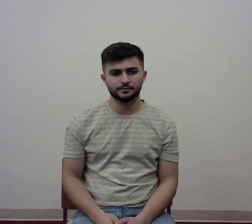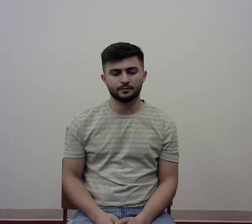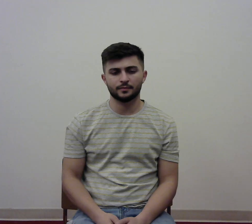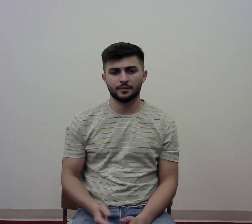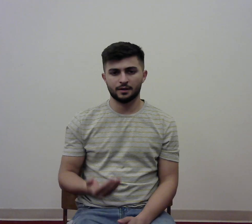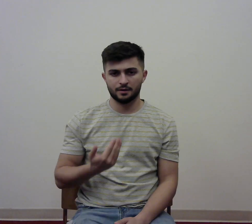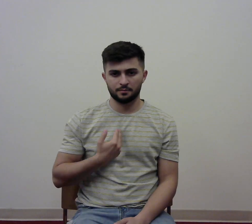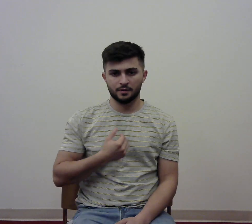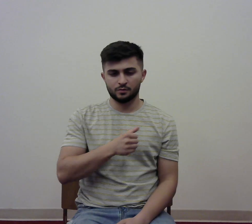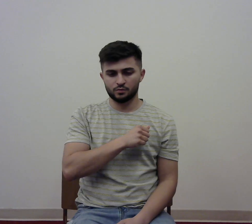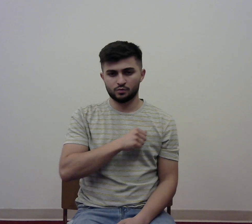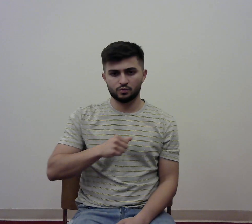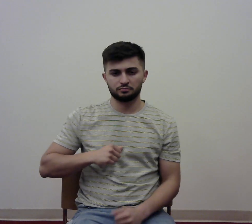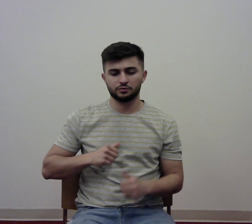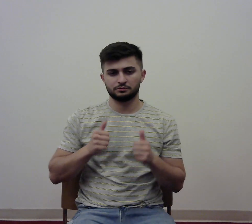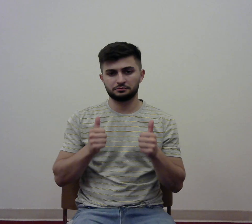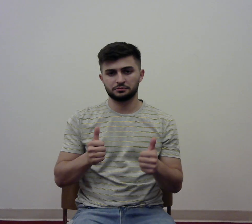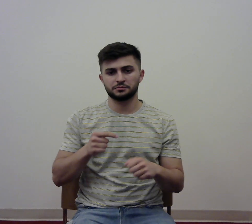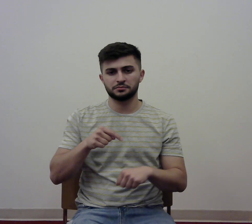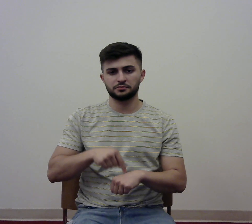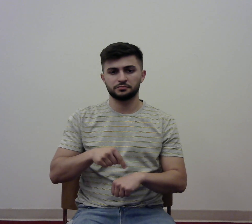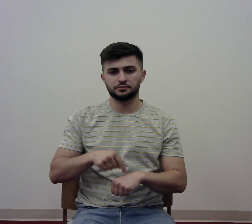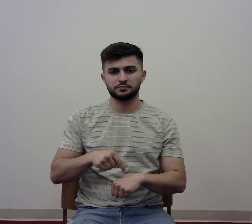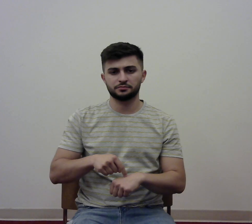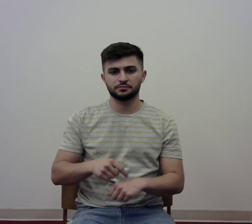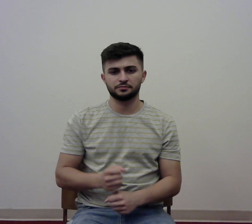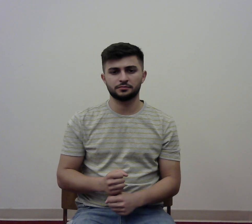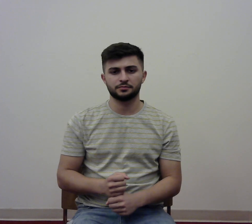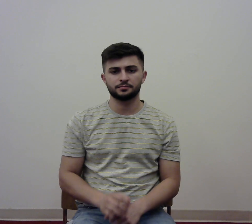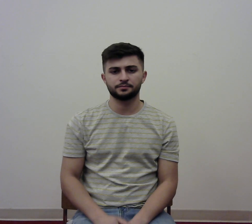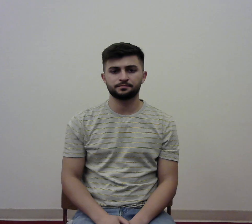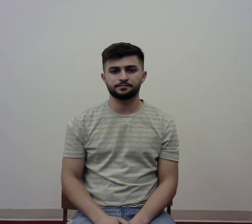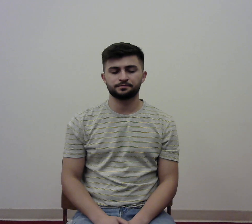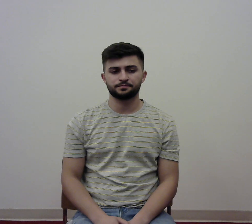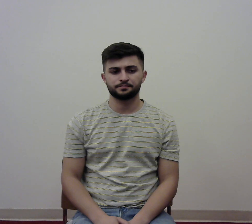Mən özümü yaxşı hiss edirəm